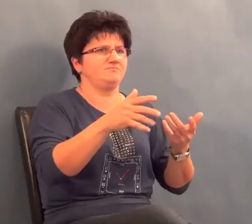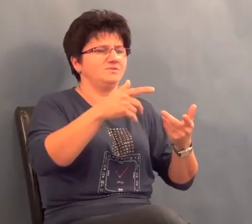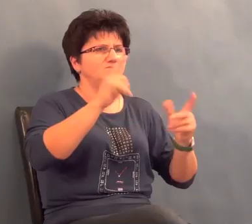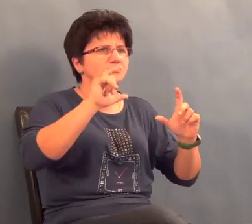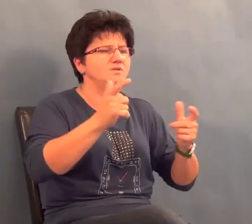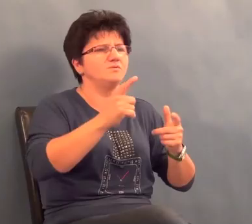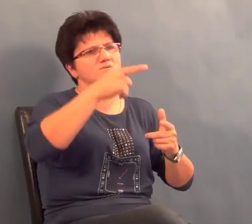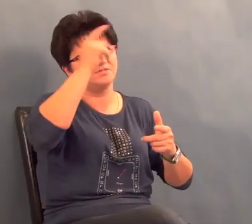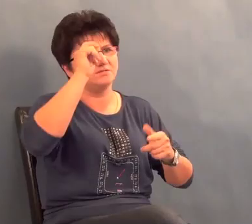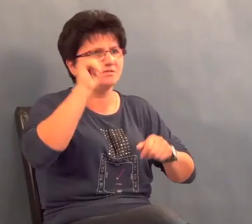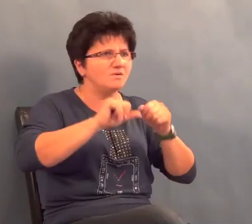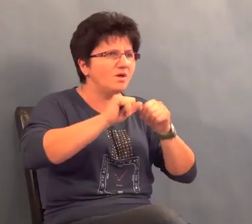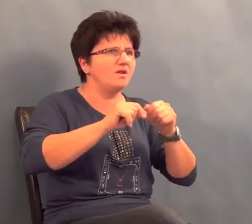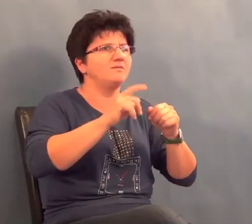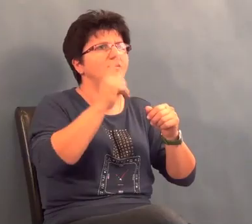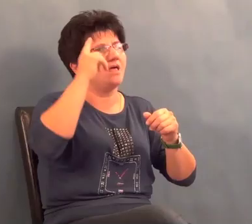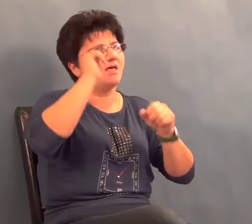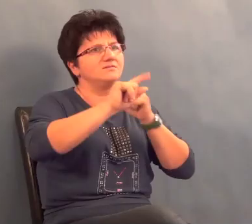Strażacy sprawdzają, przypominają sobie, że jeszcze jest coś na górze.